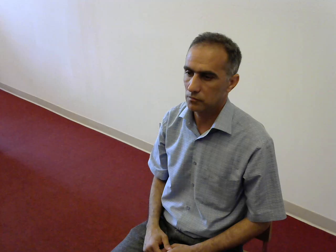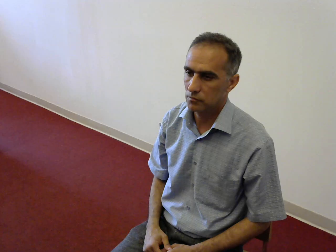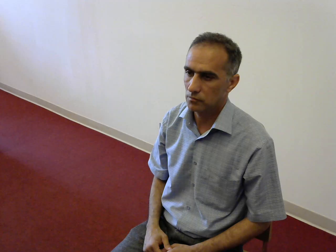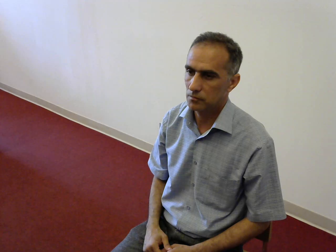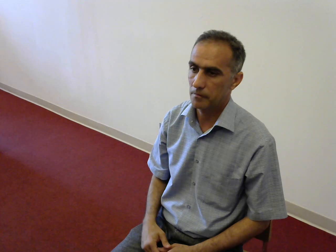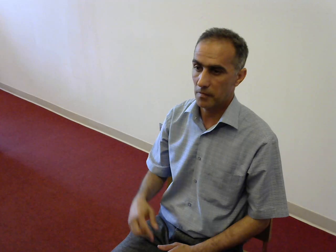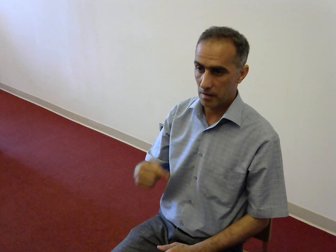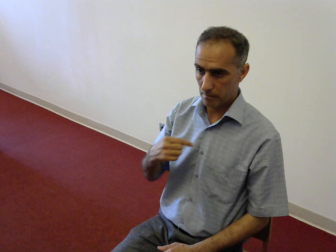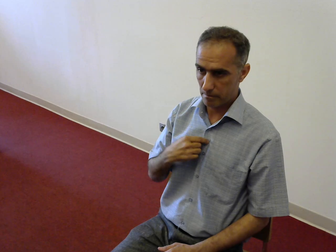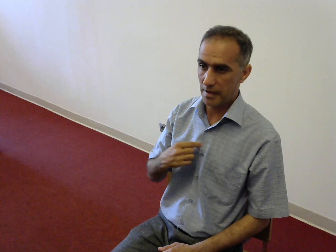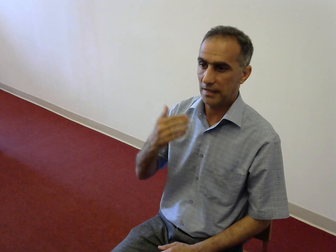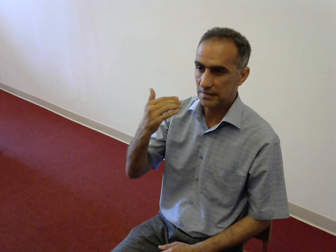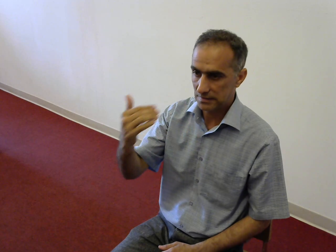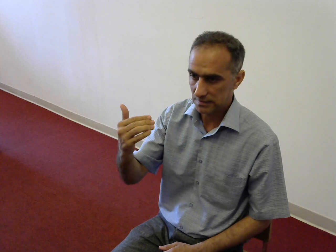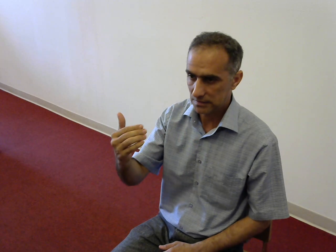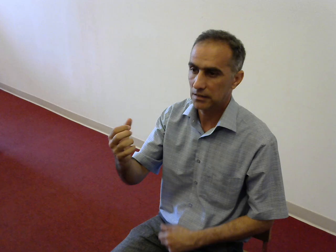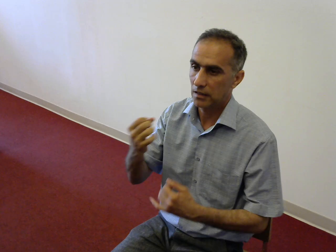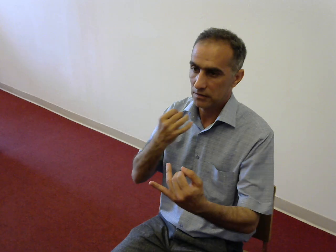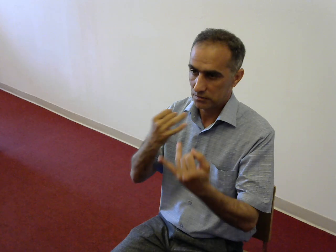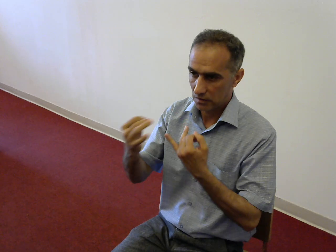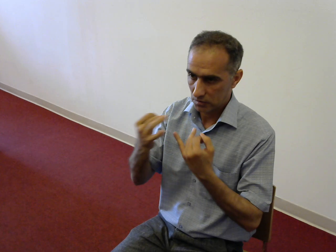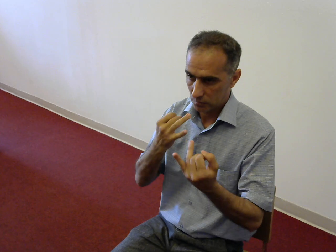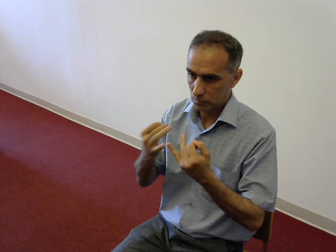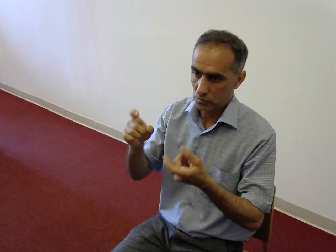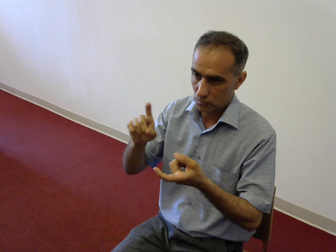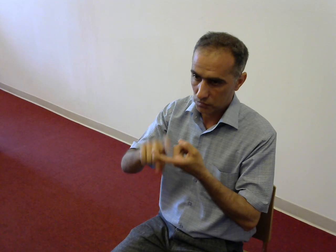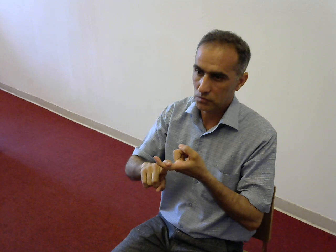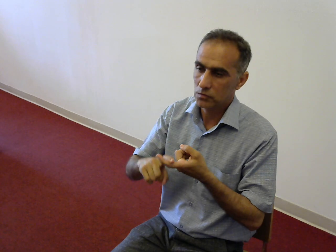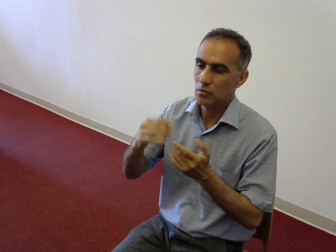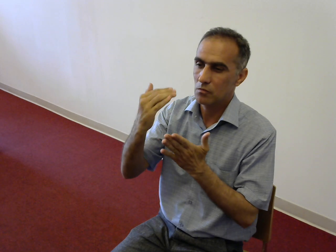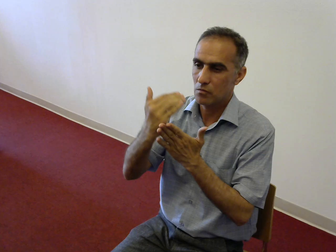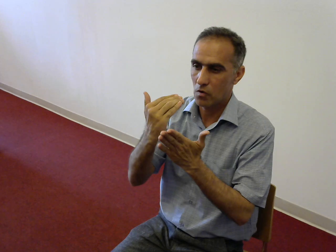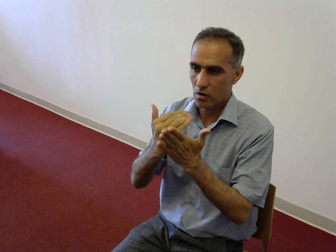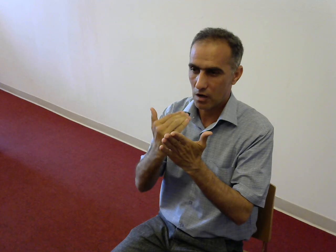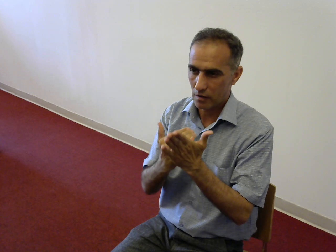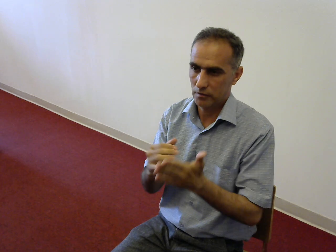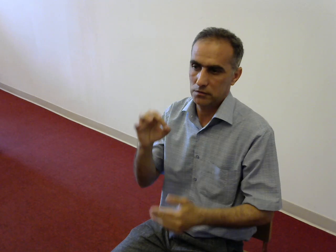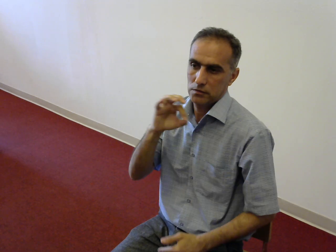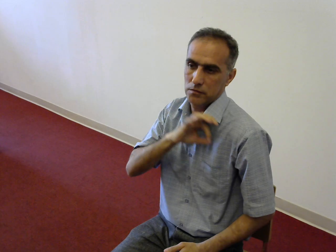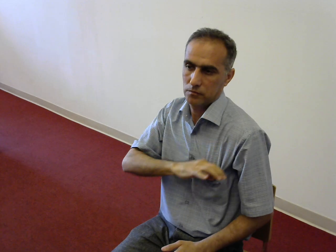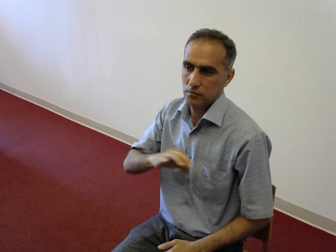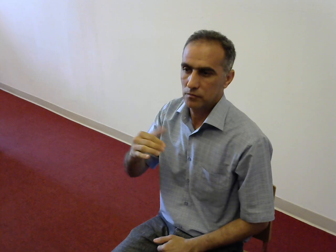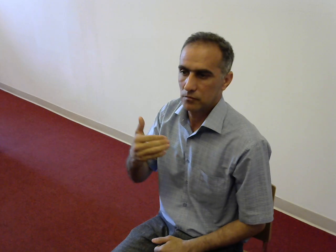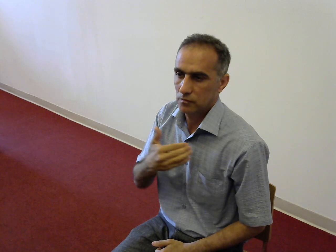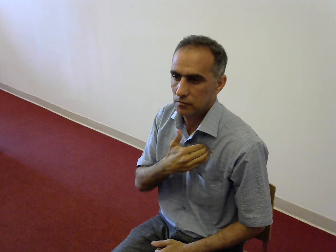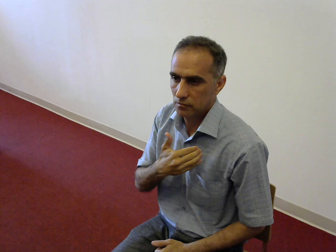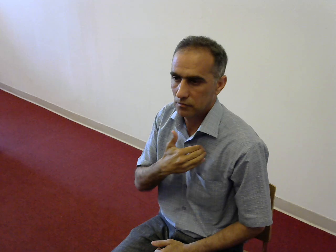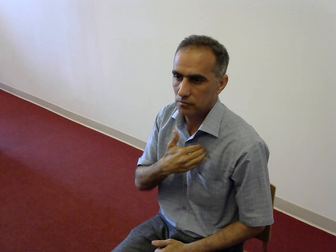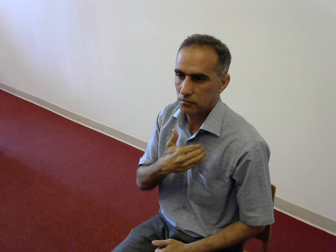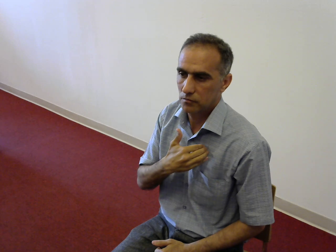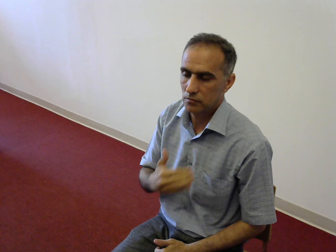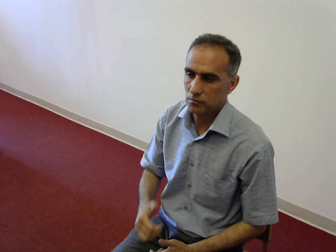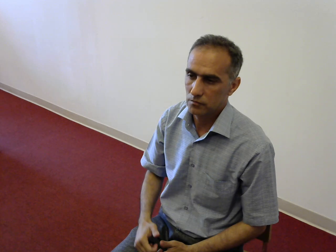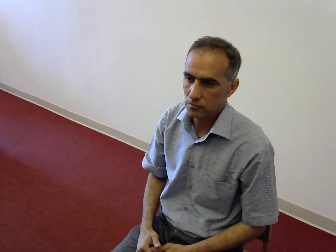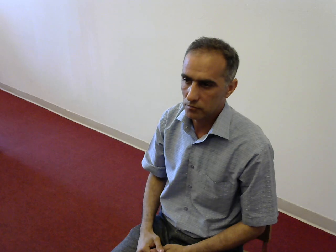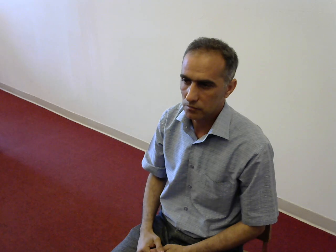Mən sizinlə danışmaq üçün proqramdan istifadə edə bilərəm